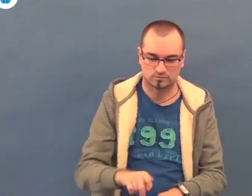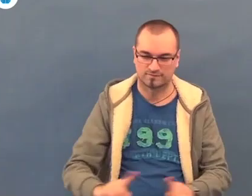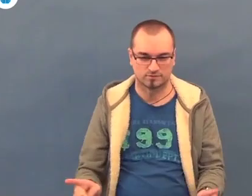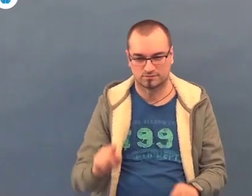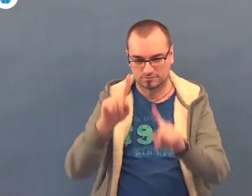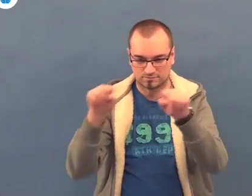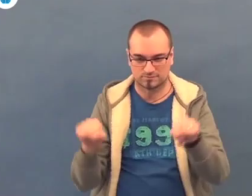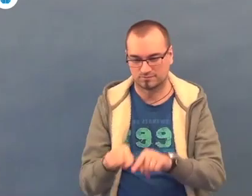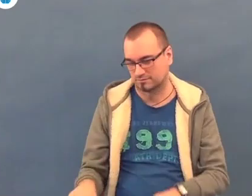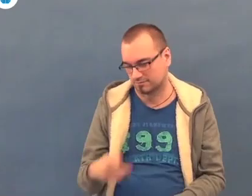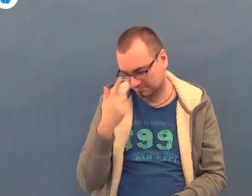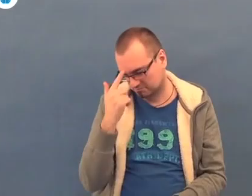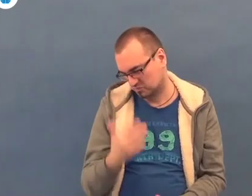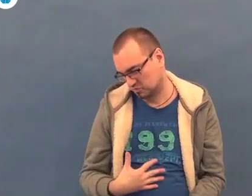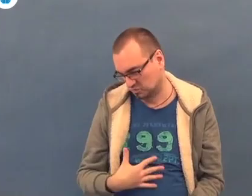Ja tak myślę, wydaje mi się, że ten znak to oznacza.